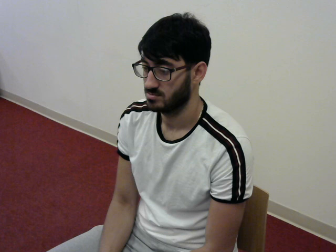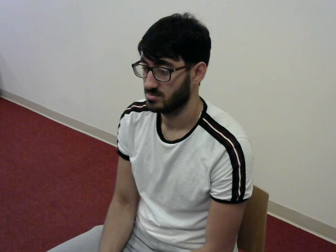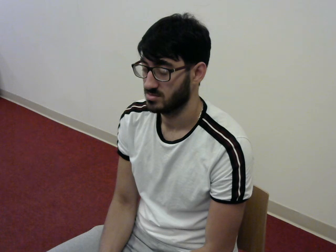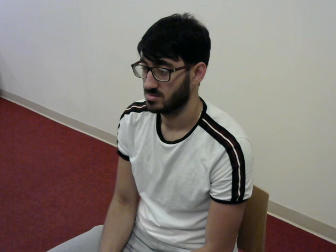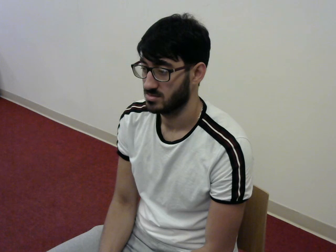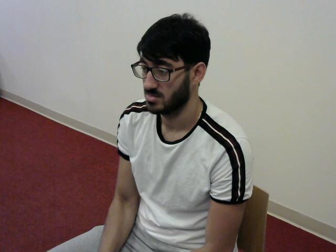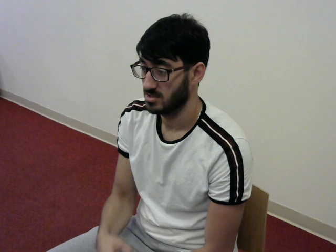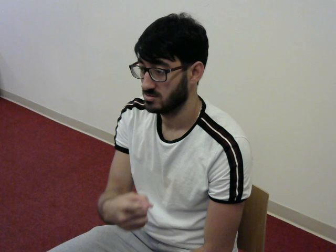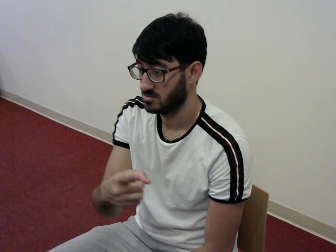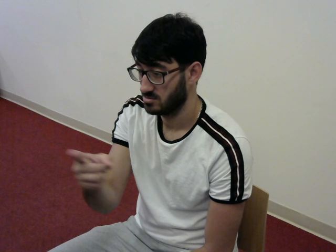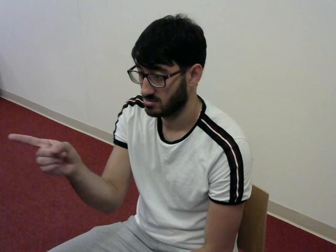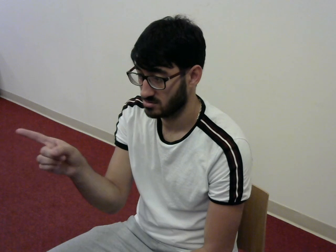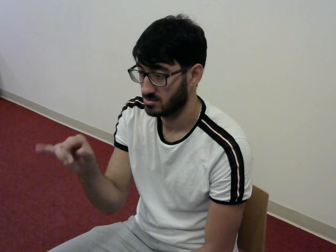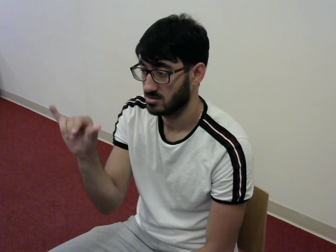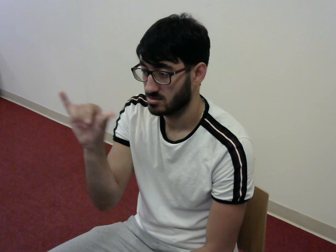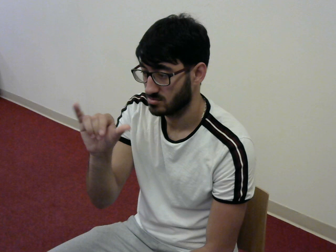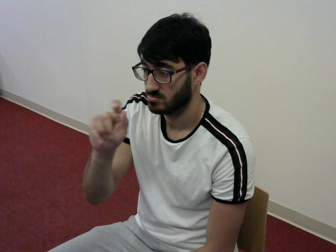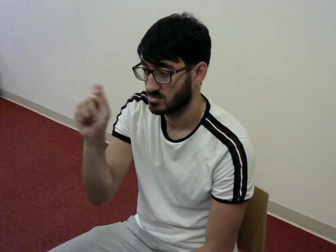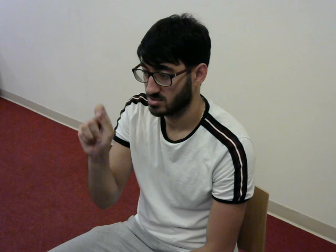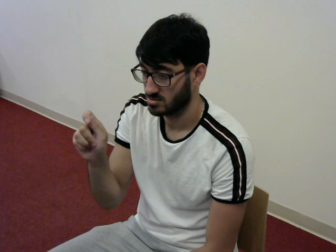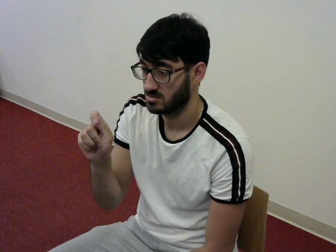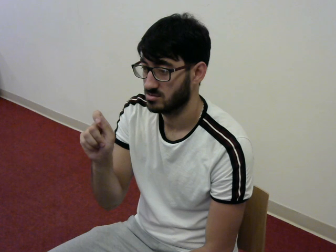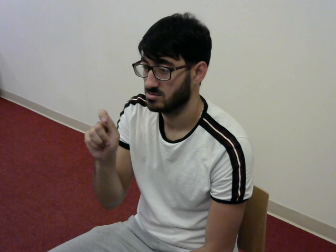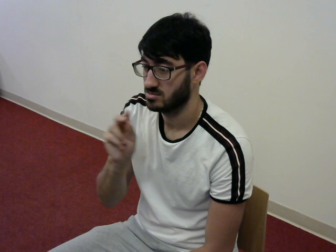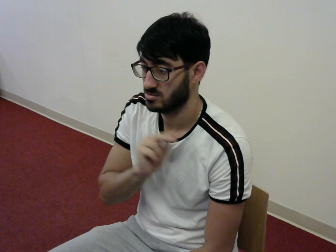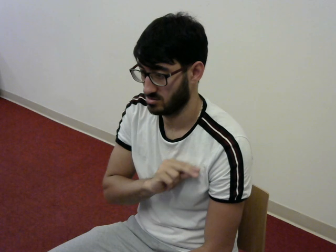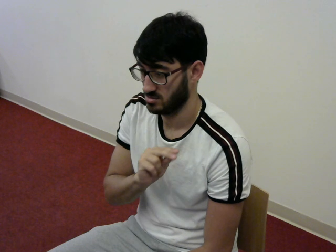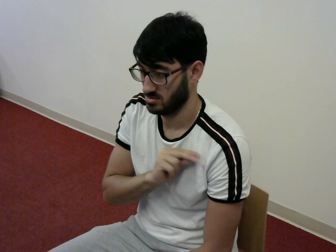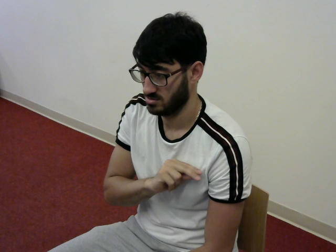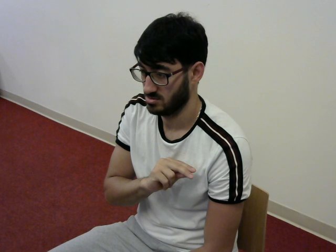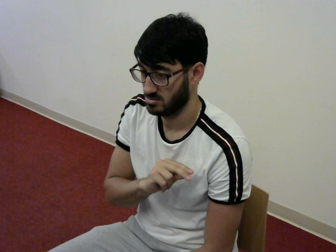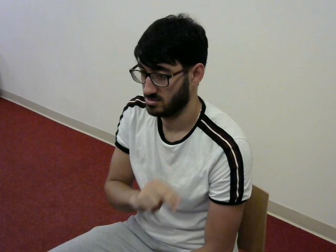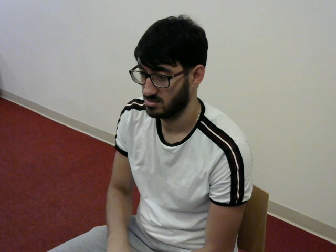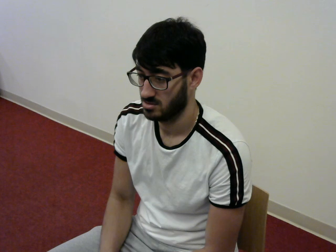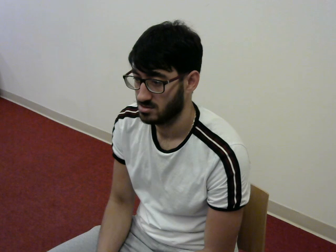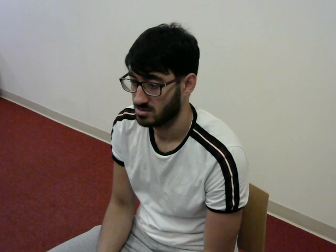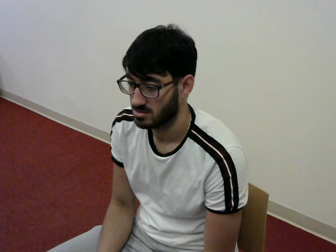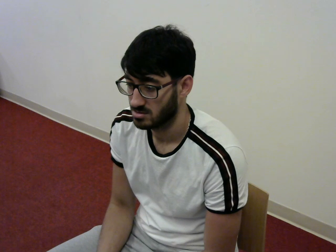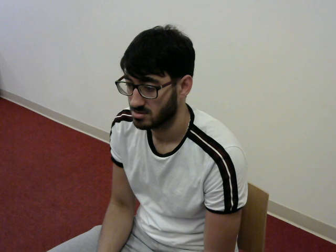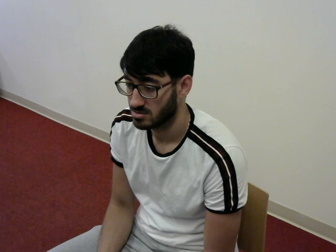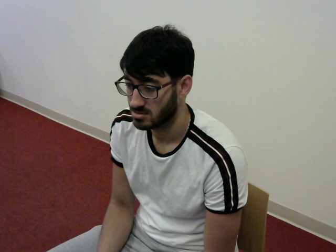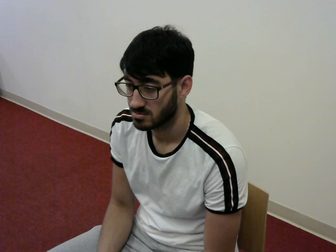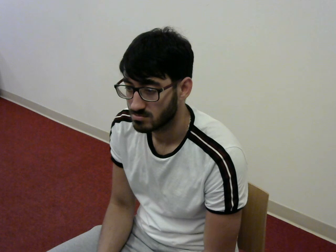Siz həftə sonu işləyirsiz?